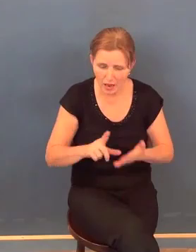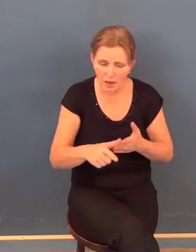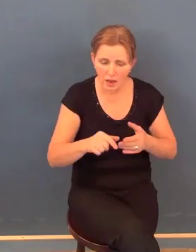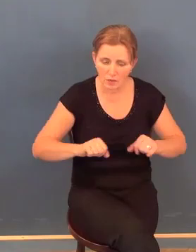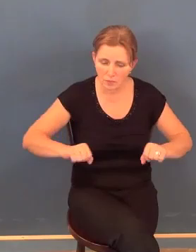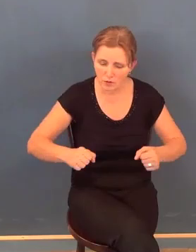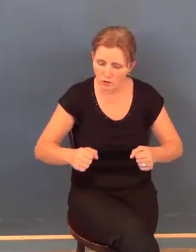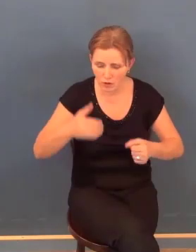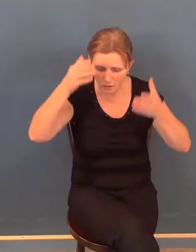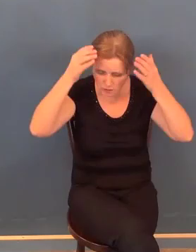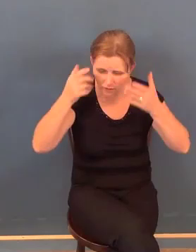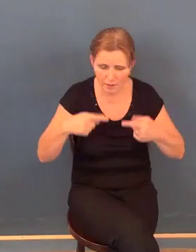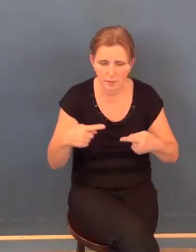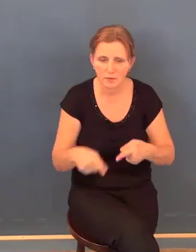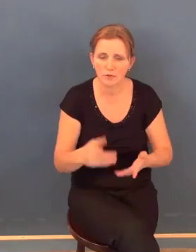Ale na motor ten kask nie pasuje.